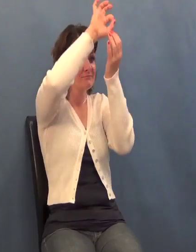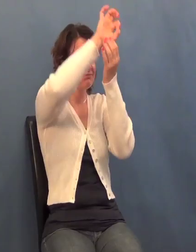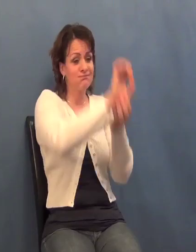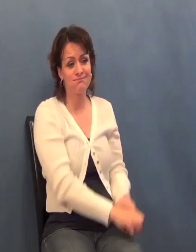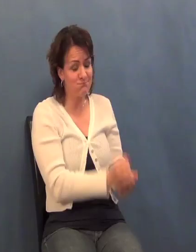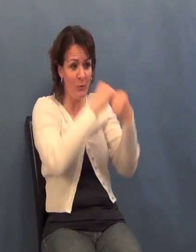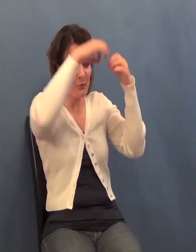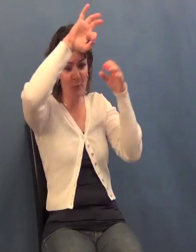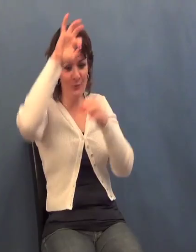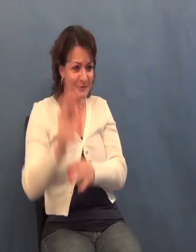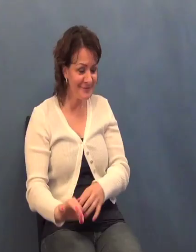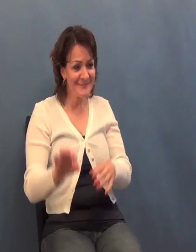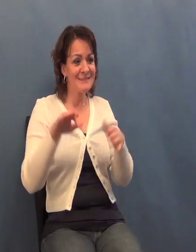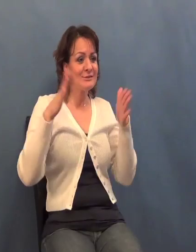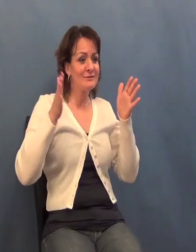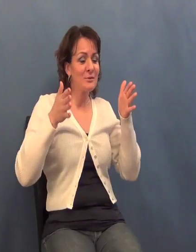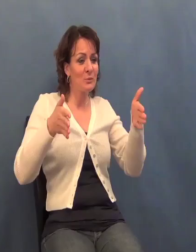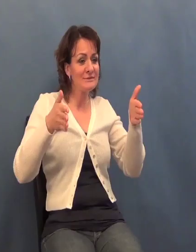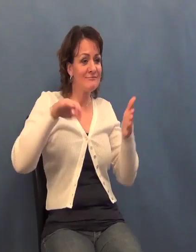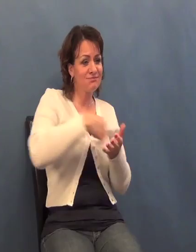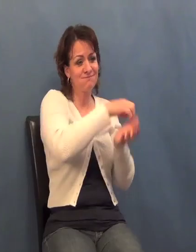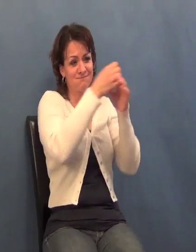Wylatuje na ulicę i razem z kulą w środku próbuje iść, ale jest zbyt ciężki.